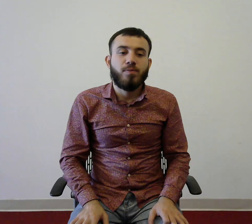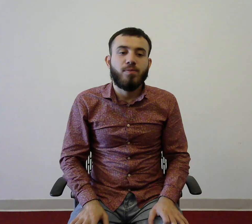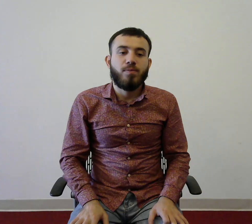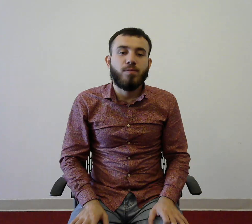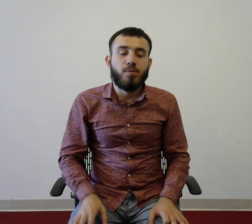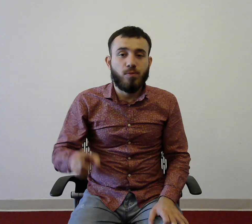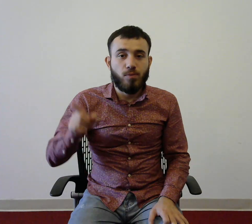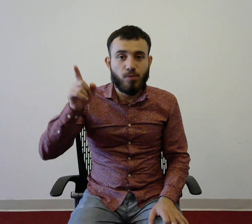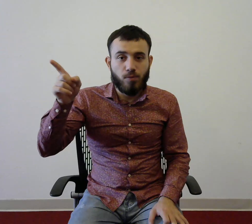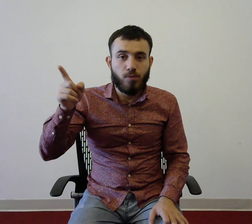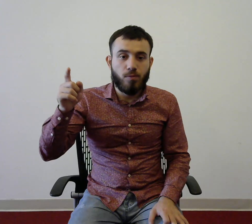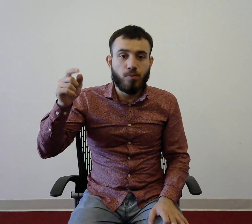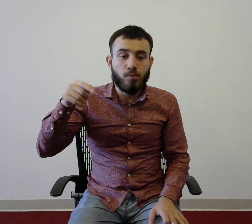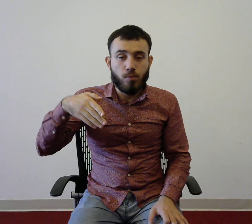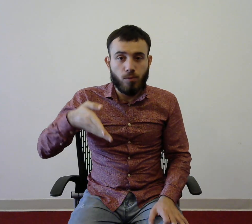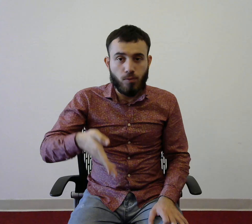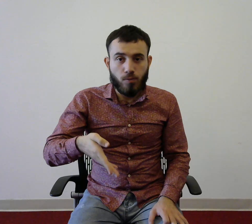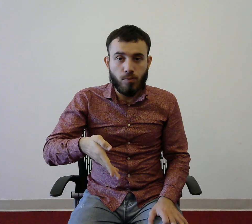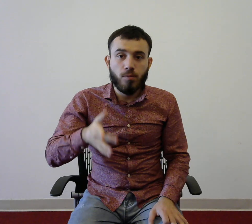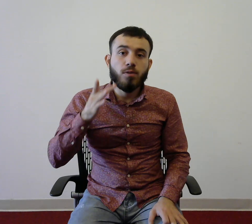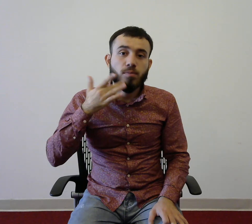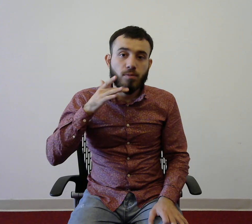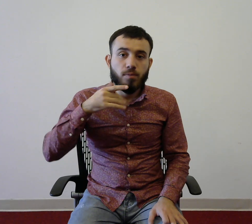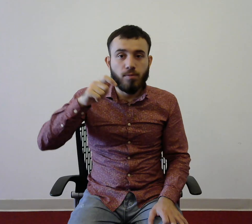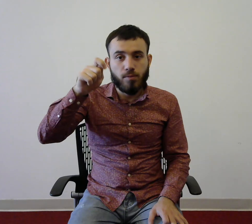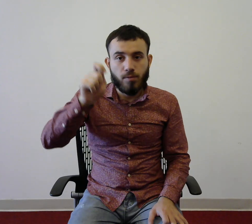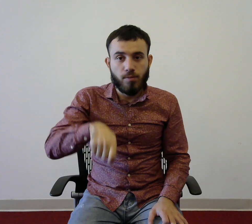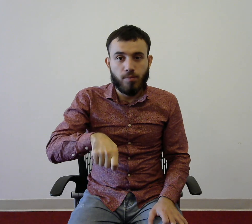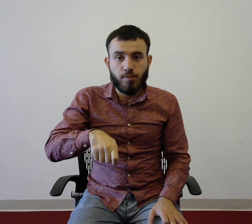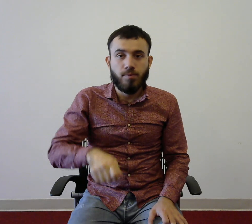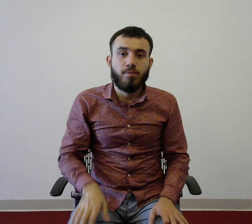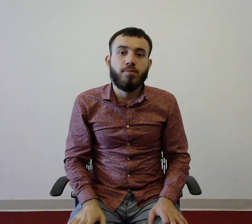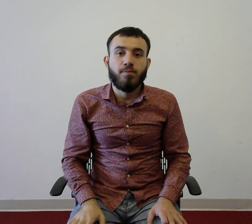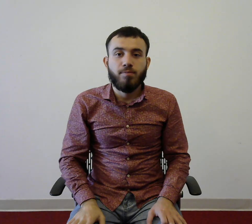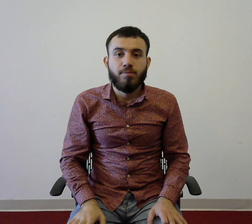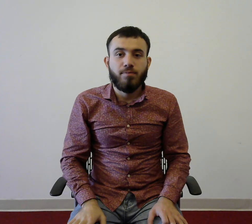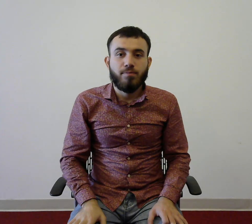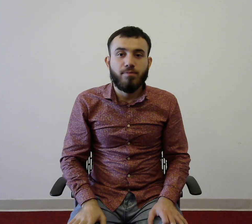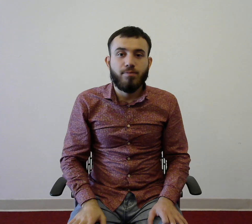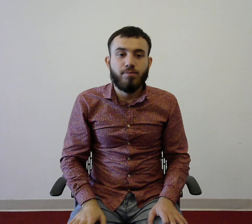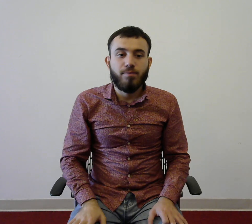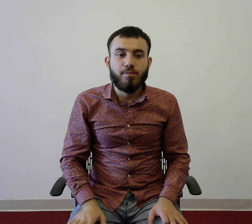O bura Amerikadan gəlib